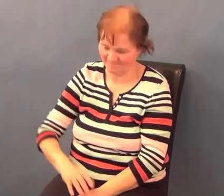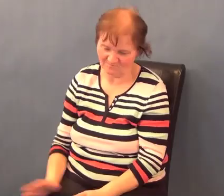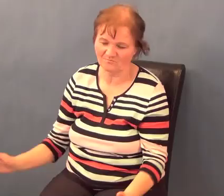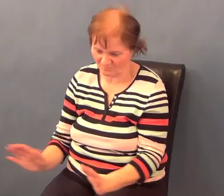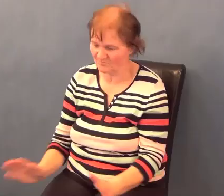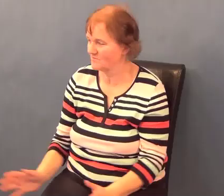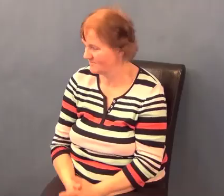Już.